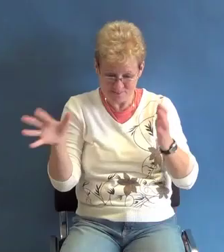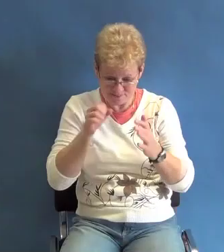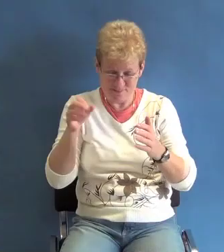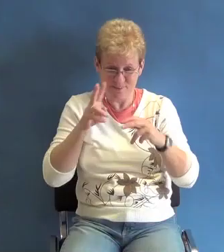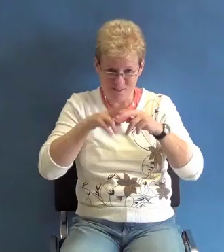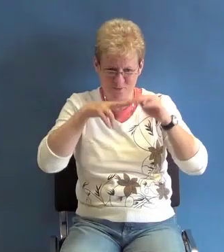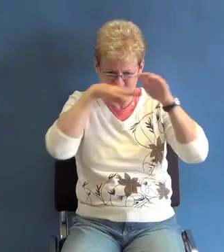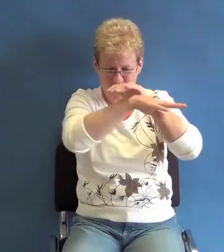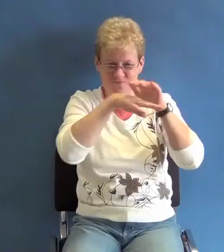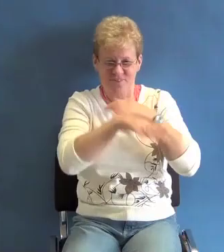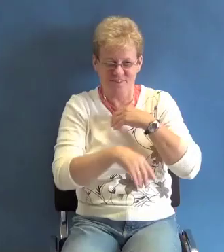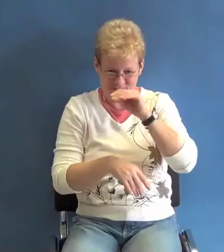Mówiłam ci, że zabiera je na zapas.